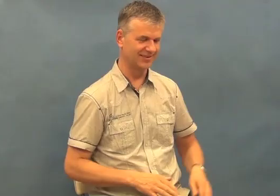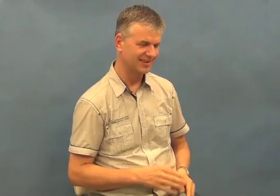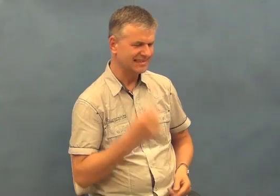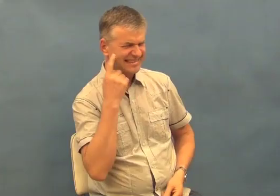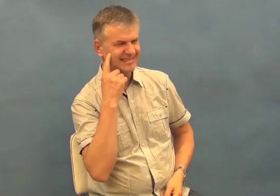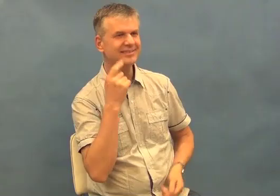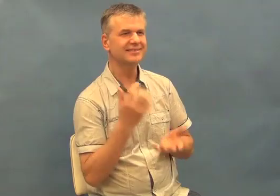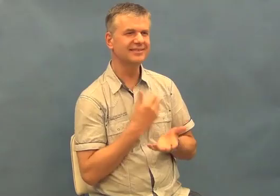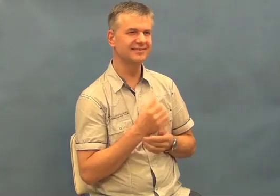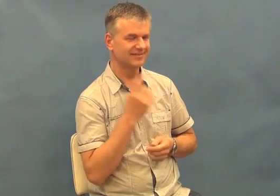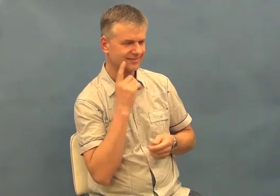Zastanawia się, jak zarobić.